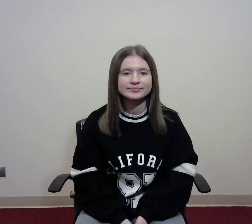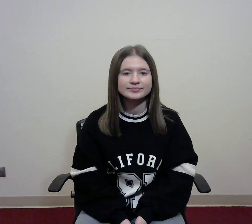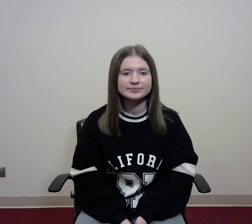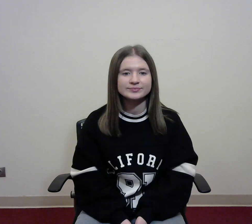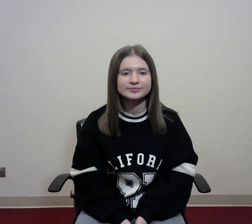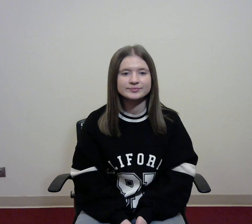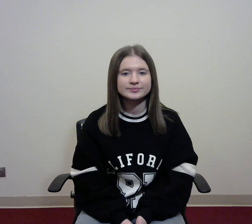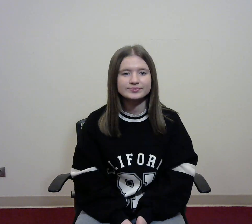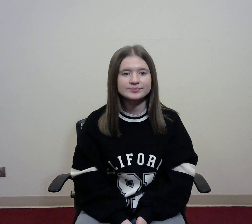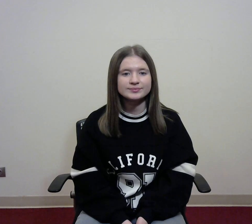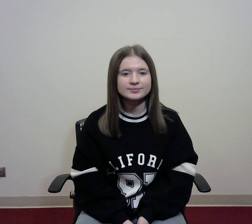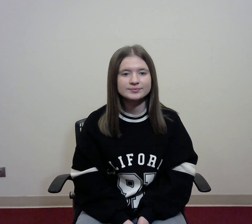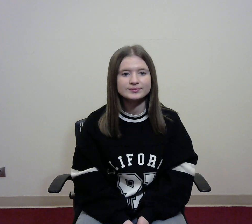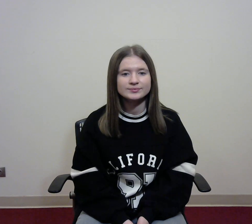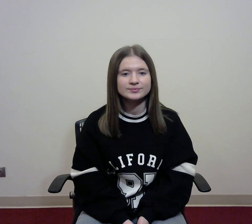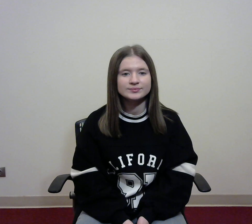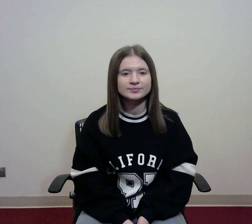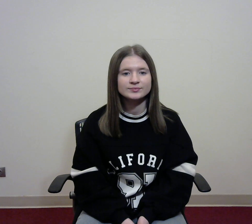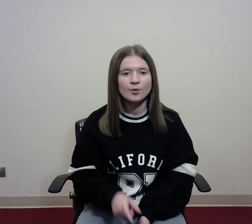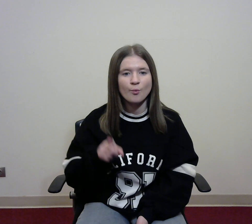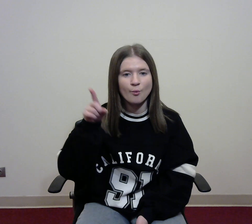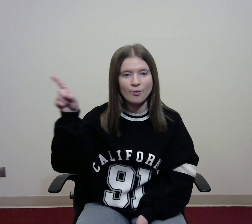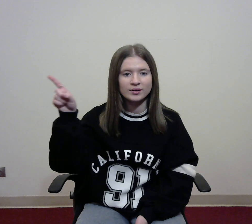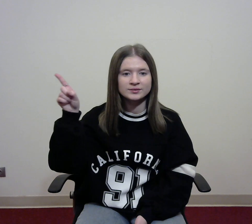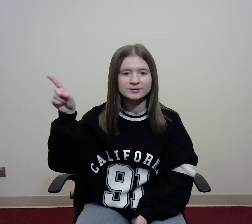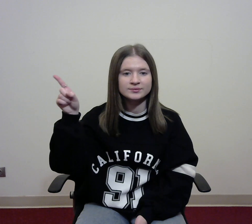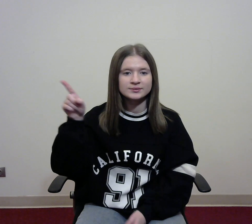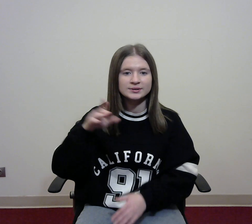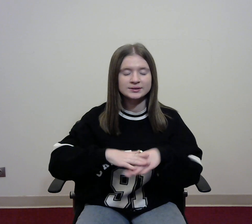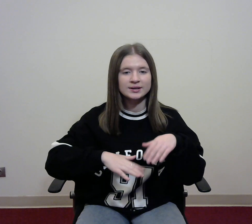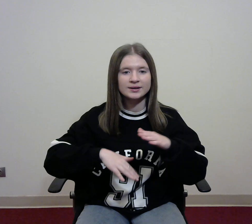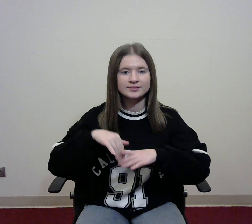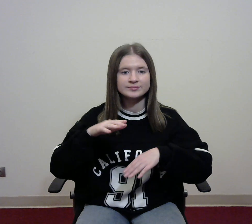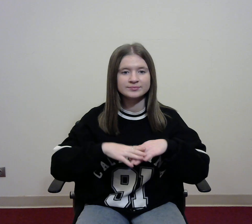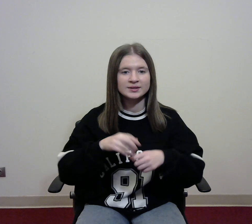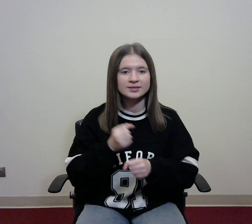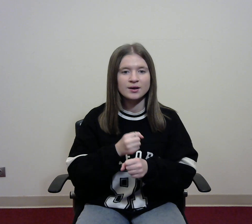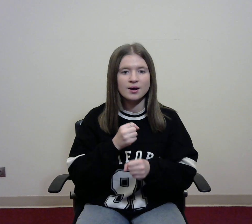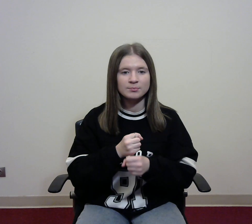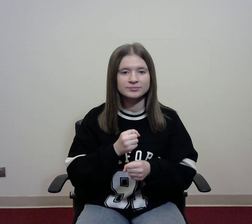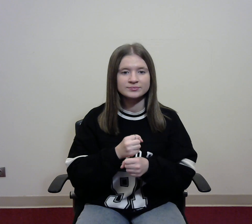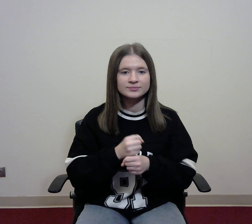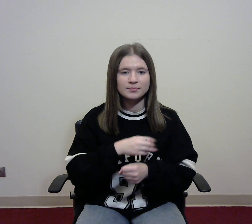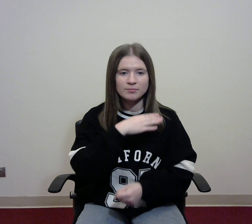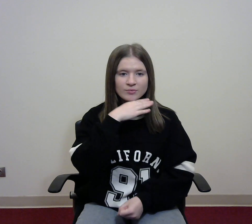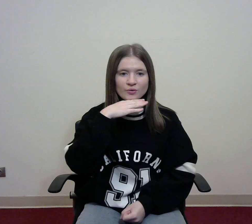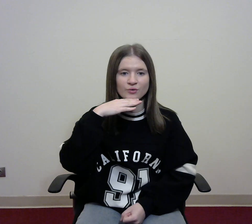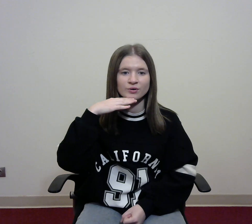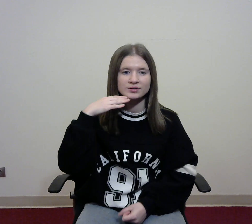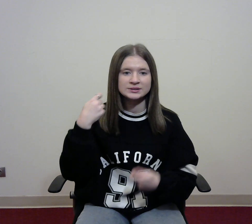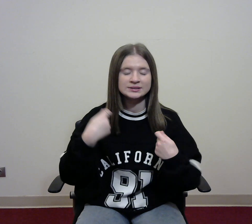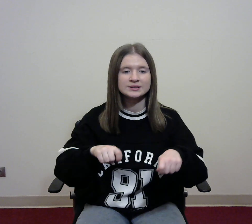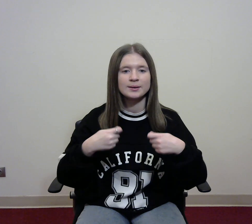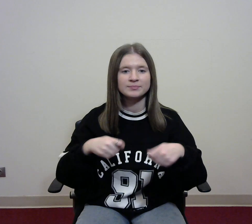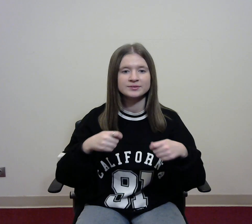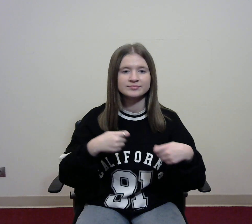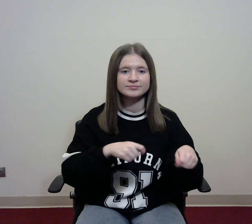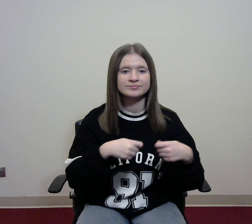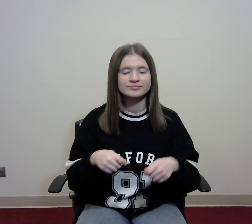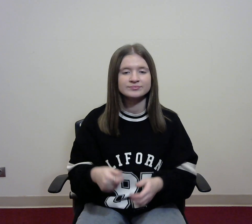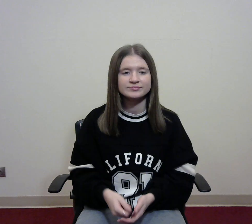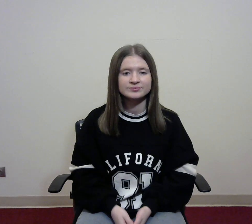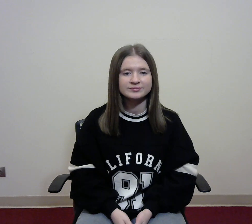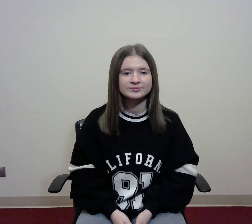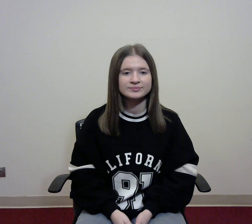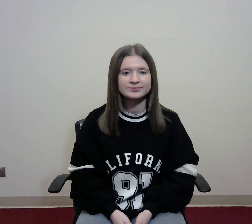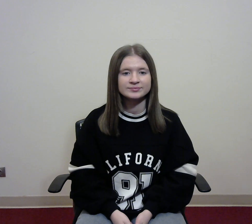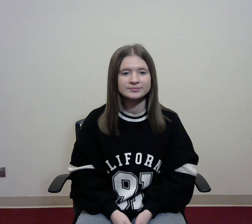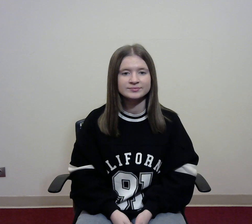Bu həftə əl işləri sərgisinə gedəcəm